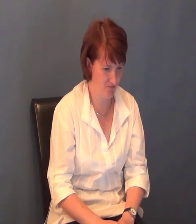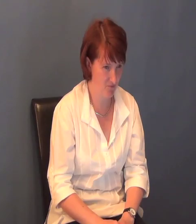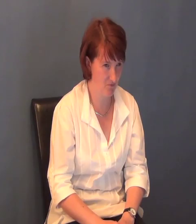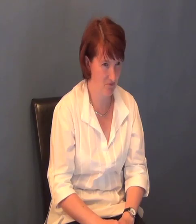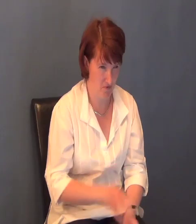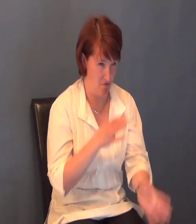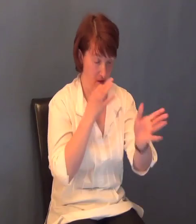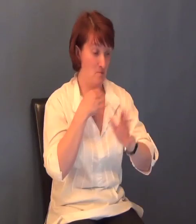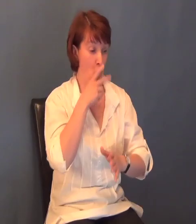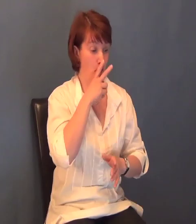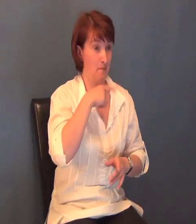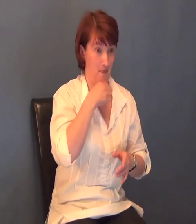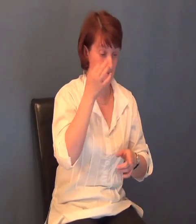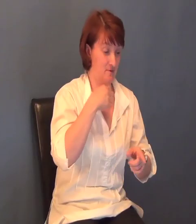Tak lepiej, bo zobacz, tak lepiej.